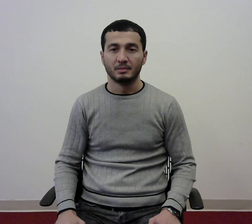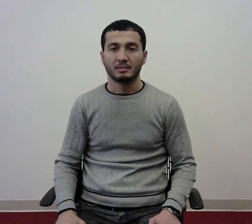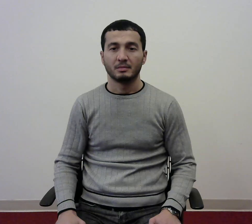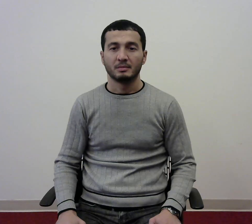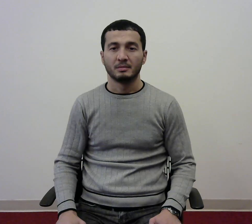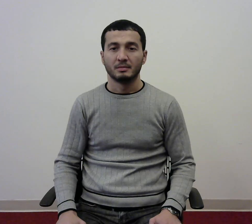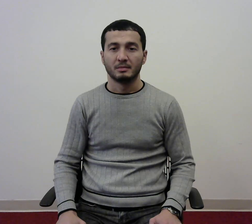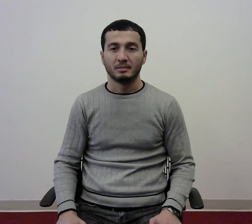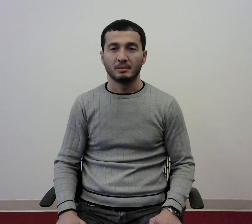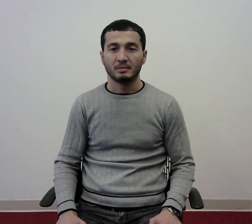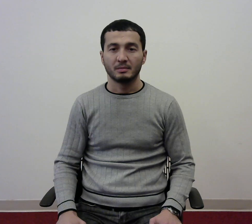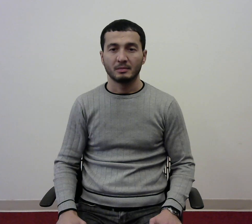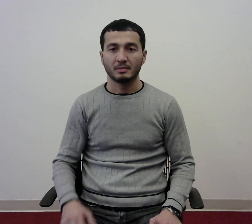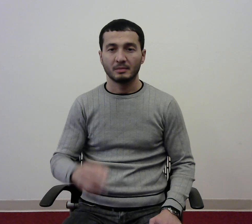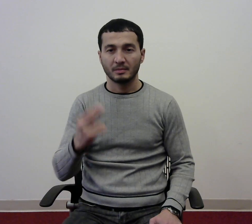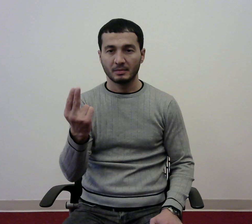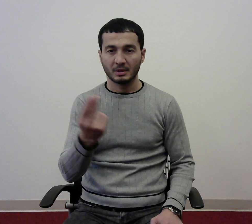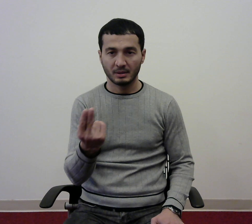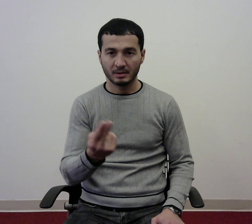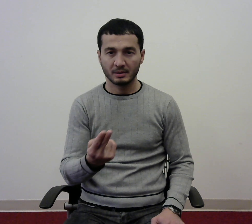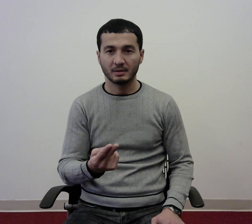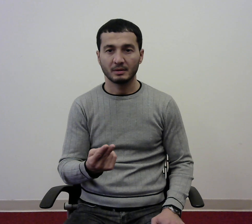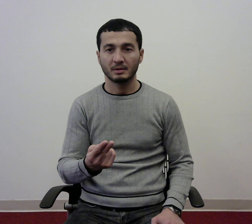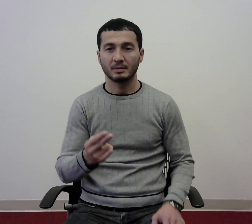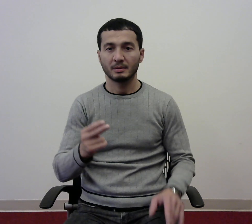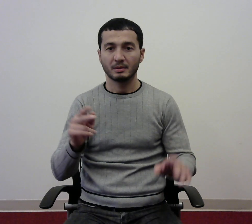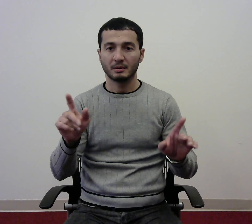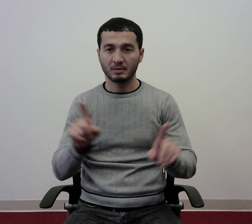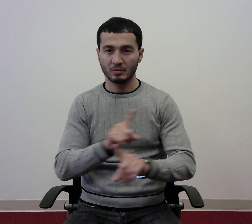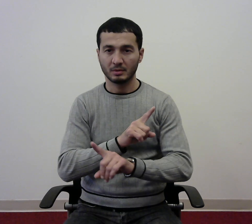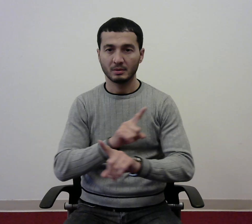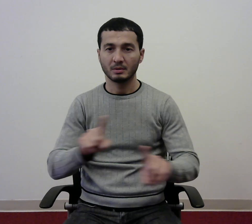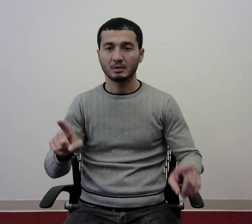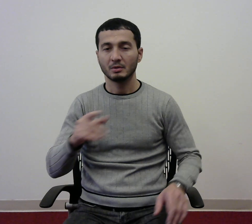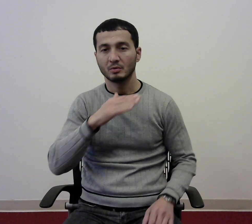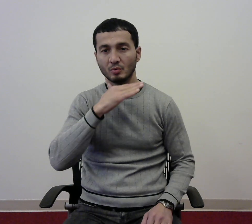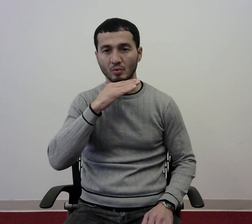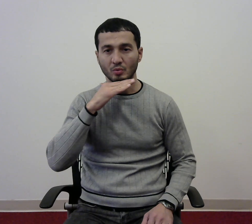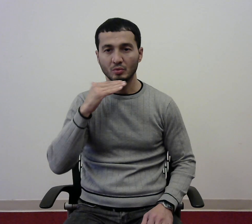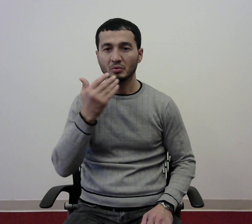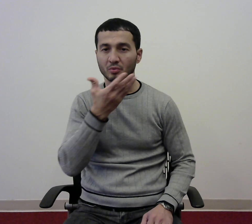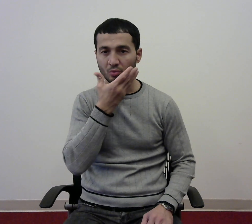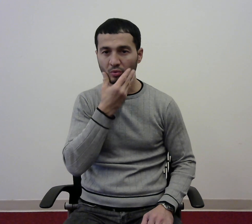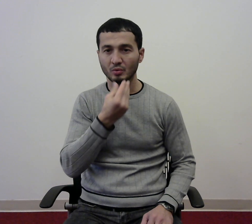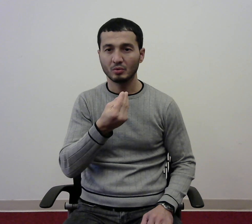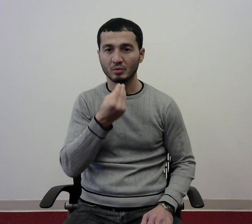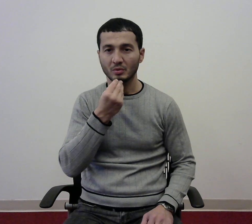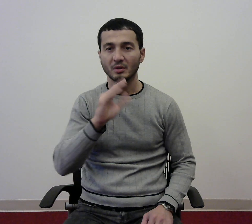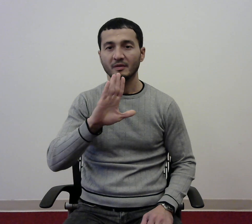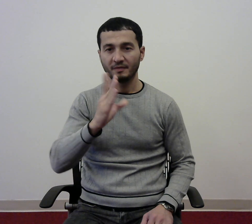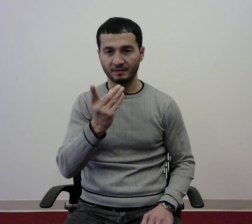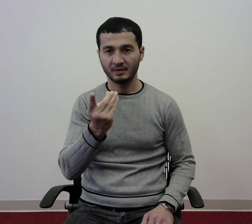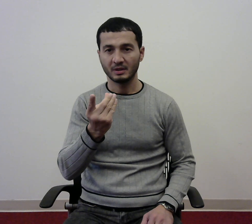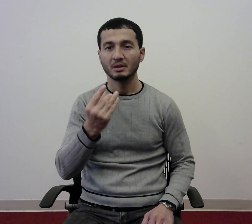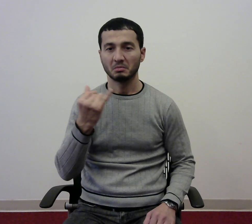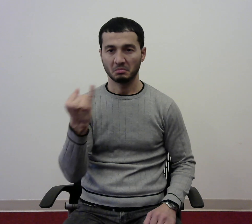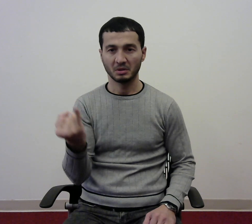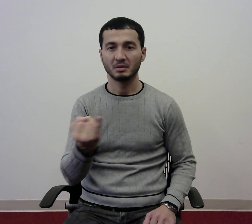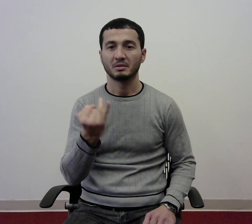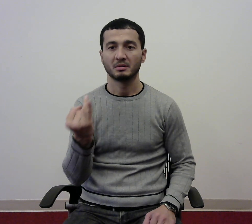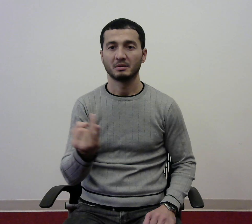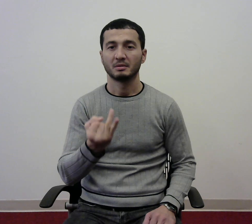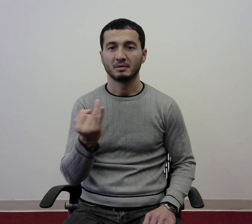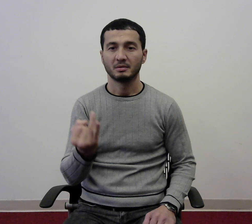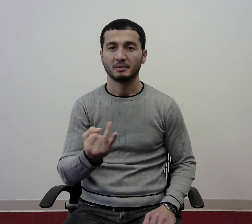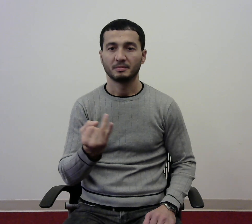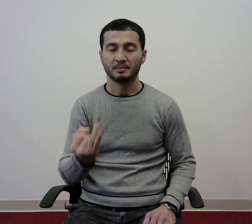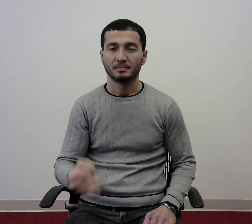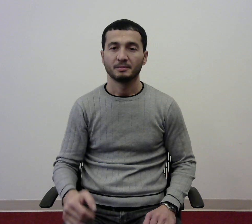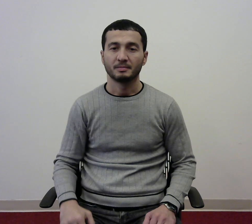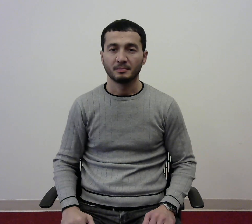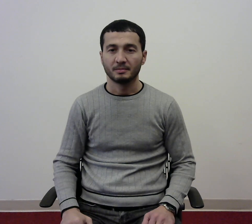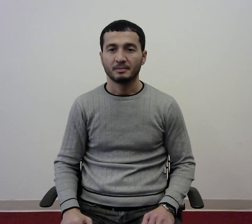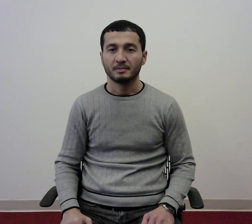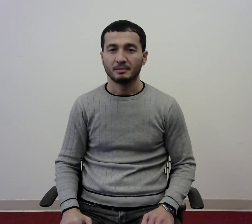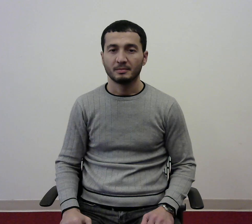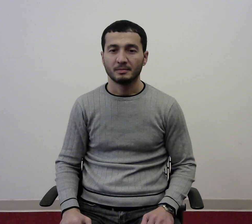Rəsm muzeyi çox gözəl və maraqlıdır